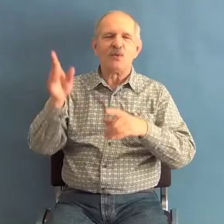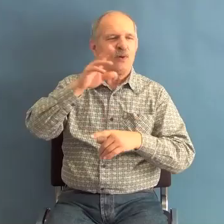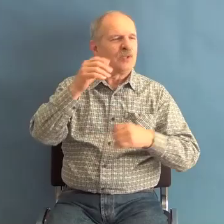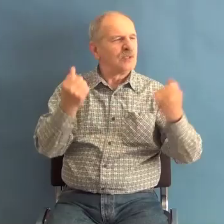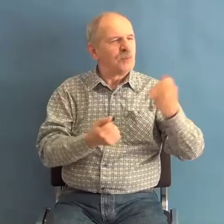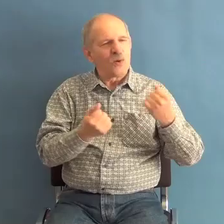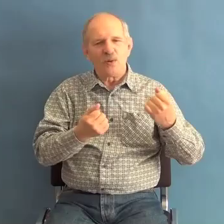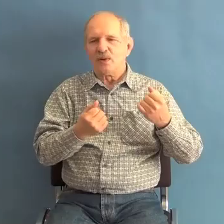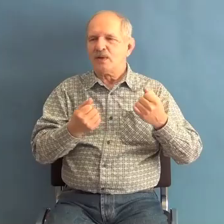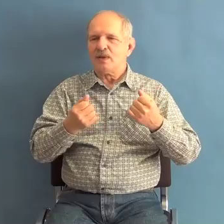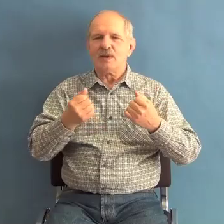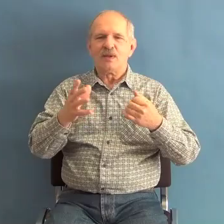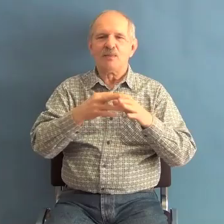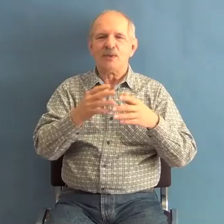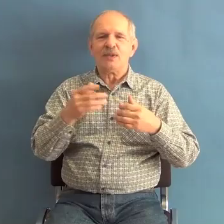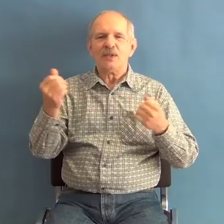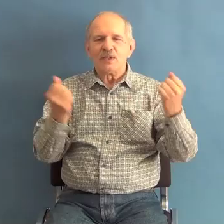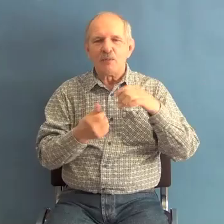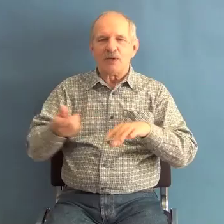Ktoś na przykład przejeżdża samochodem.